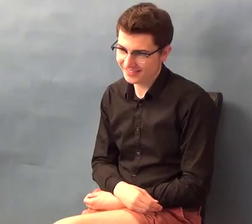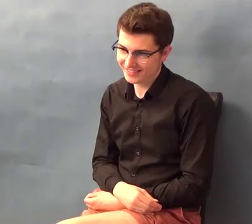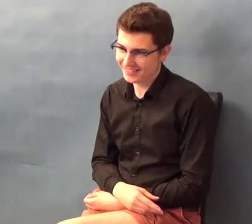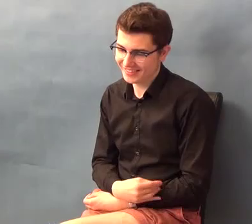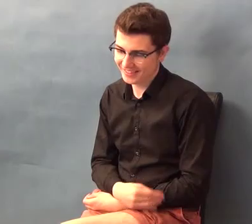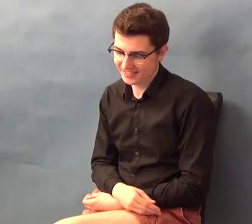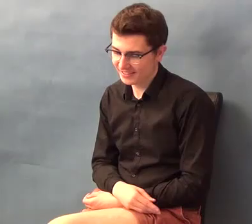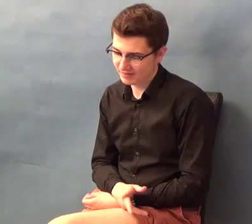Można.